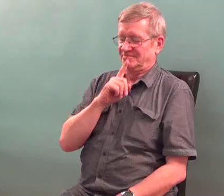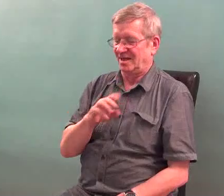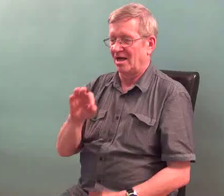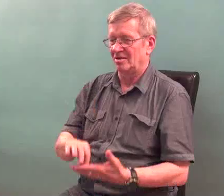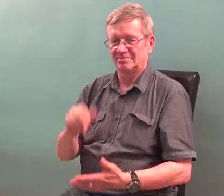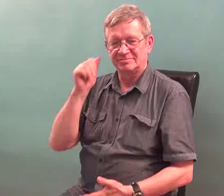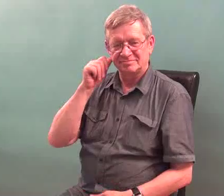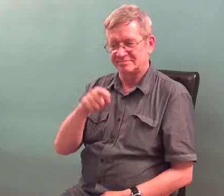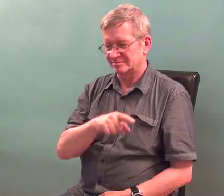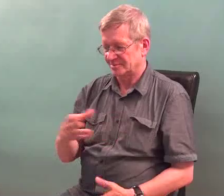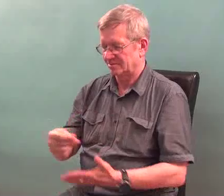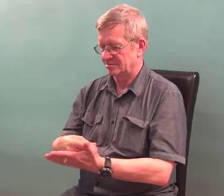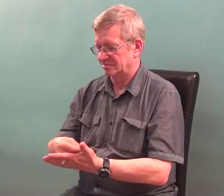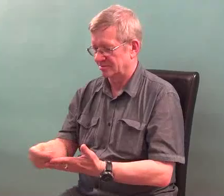Akurat podchodzi kobieta i chce zapłacić.